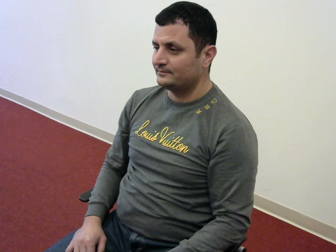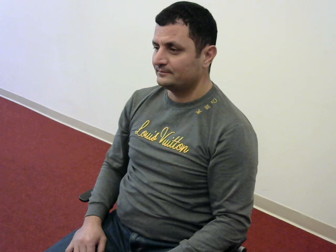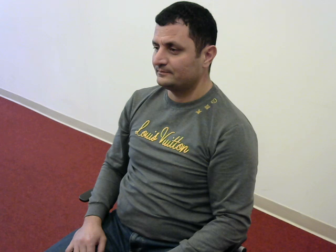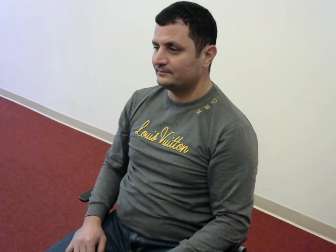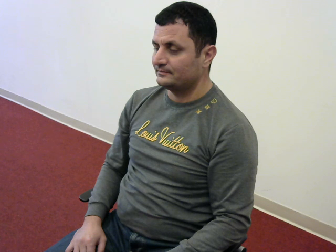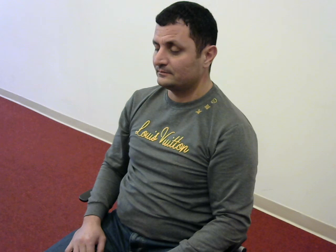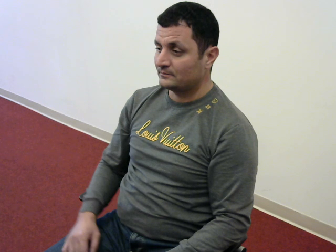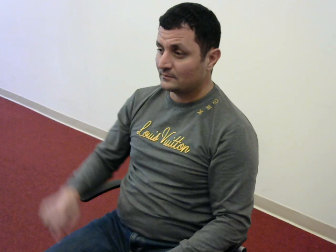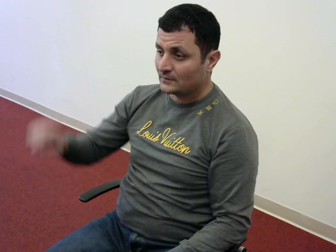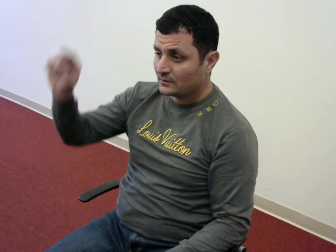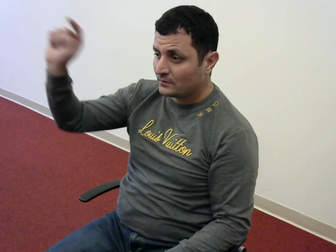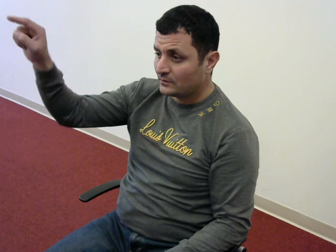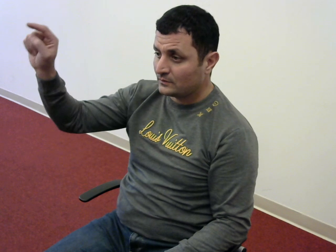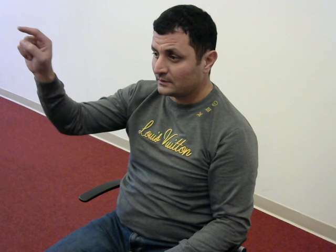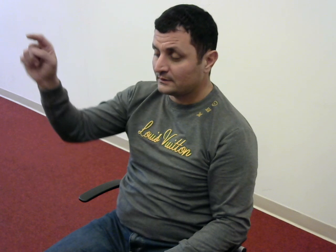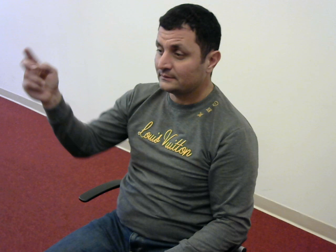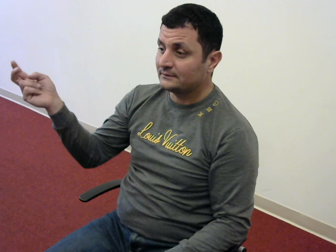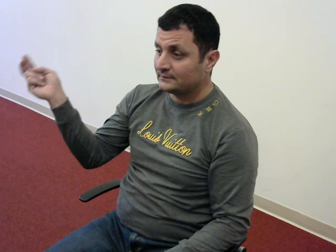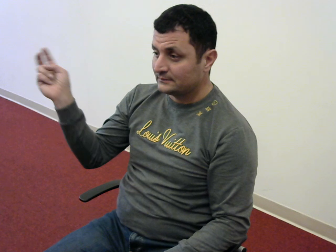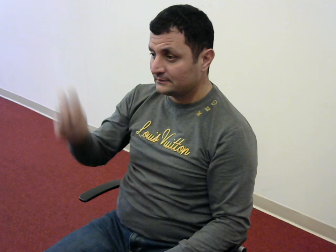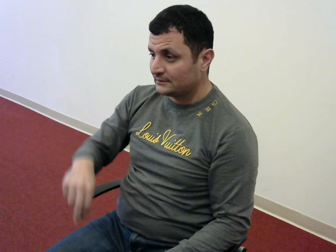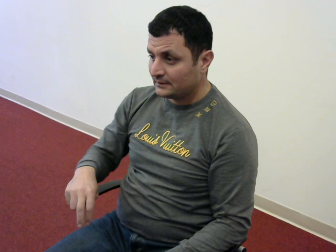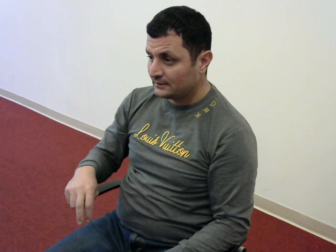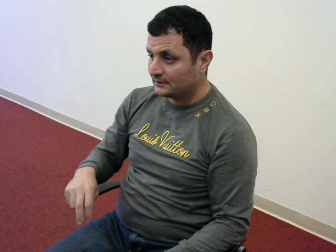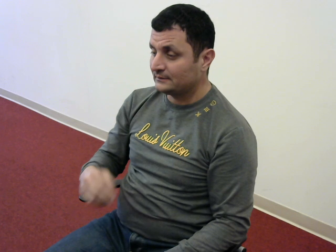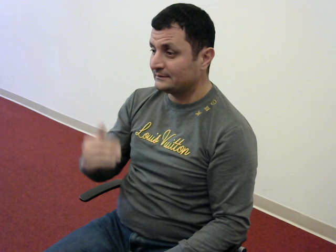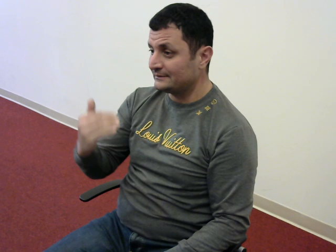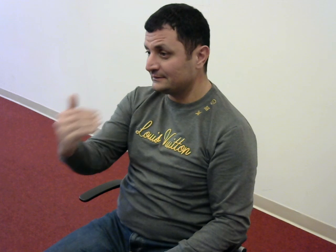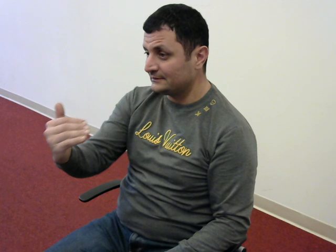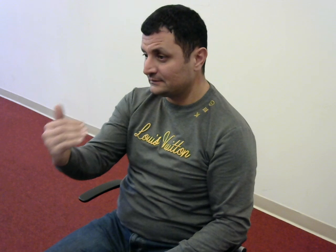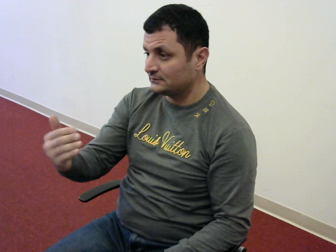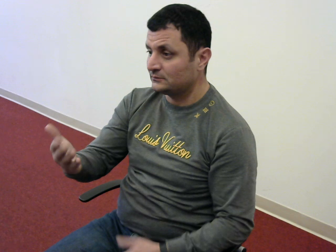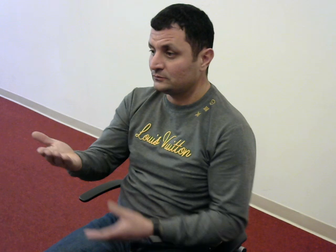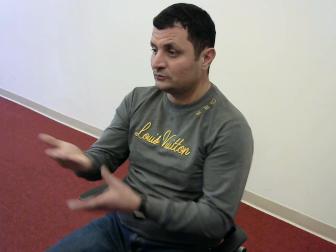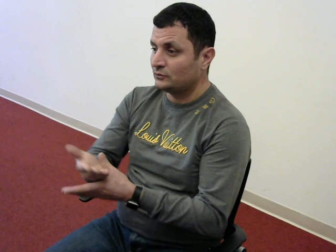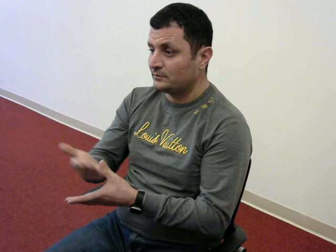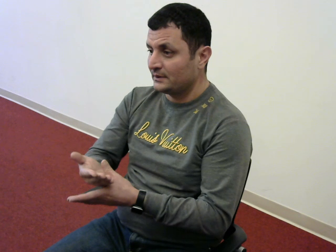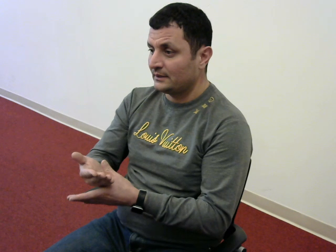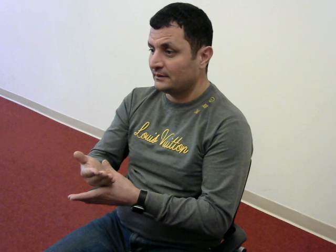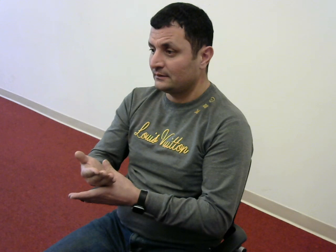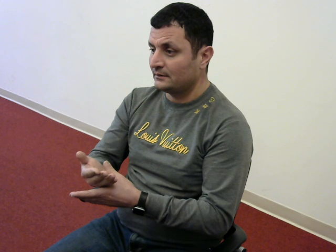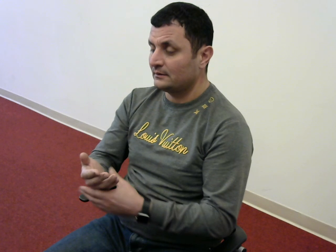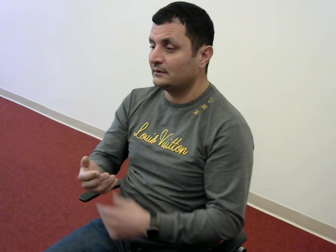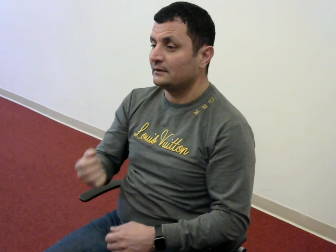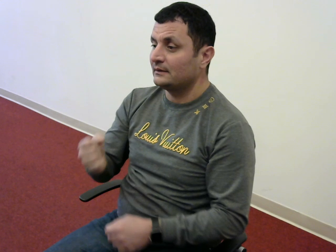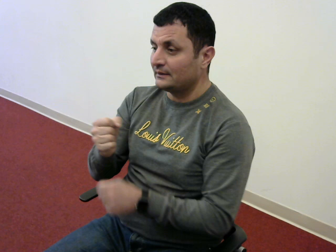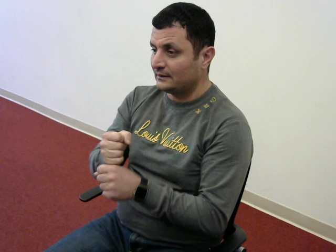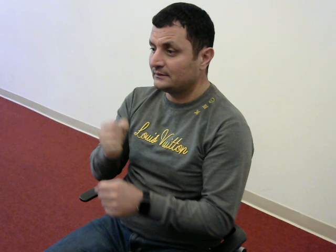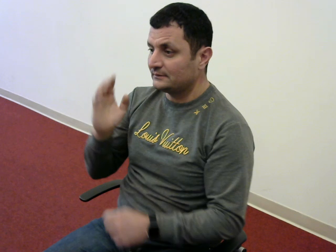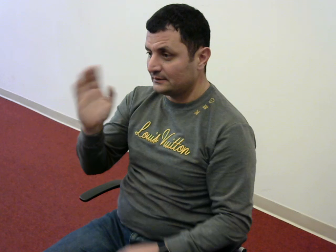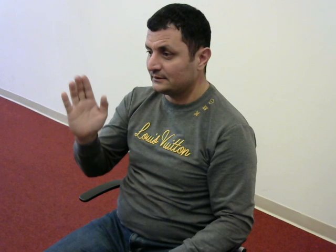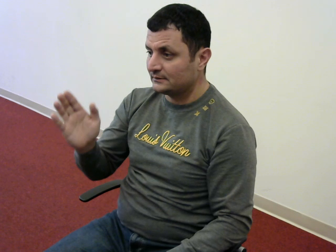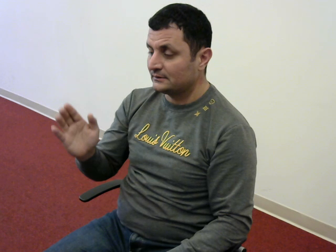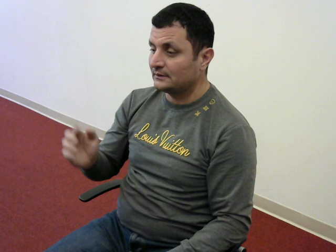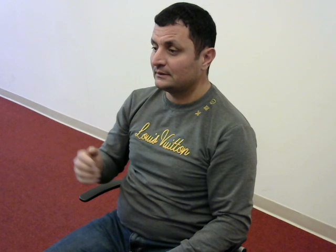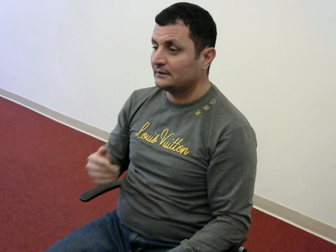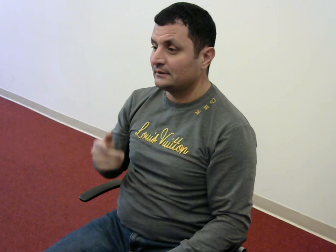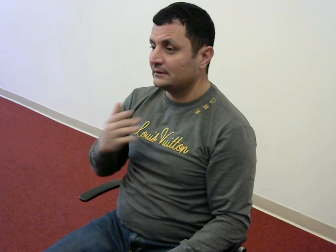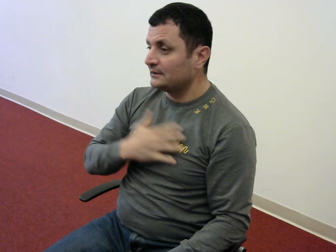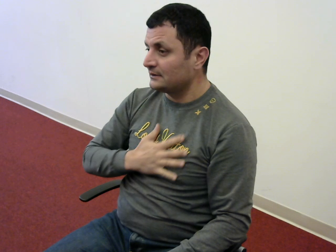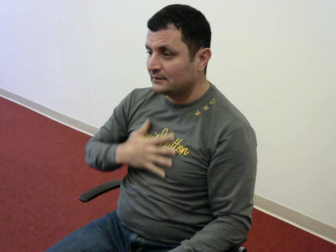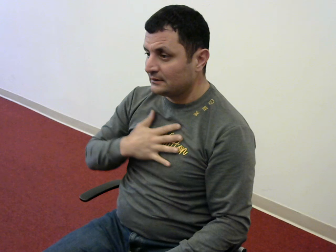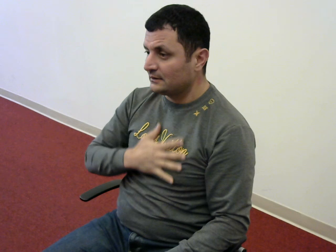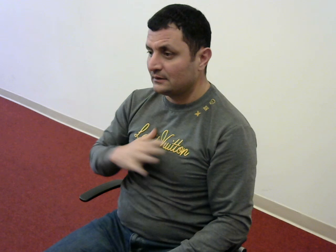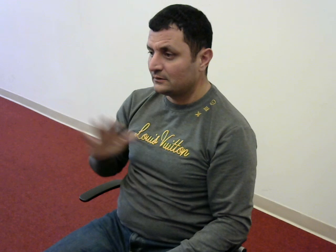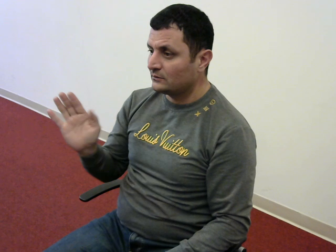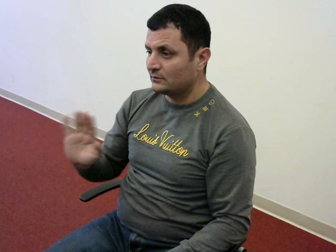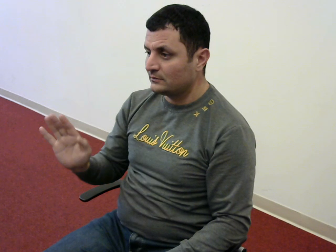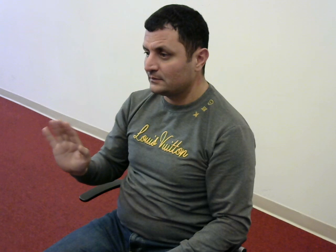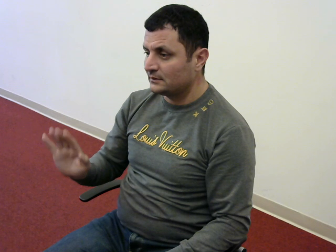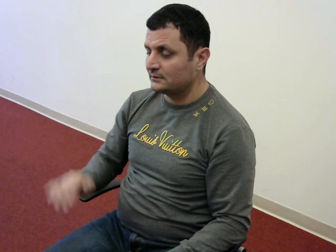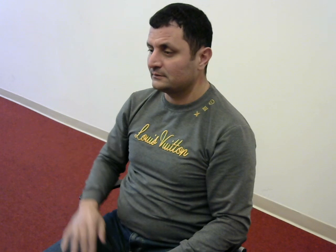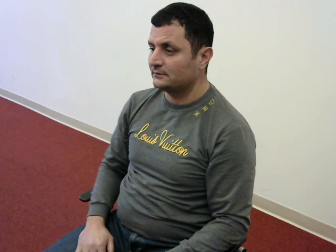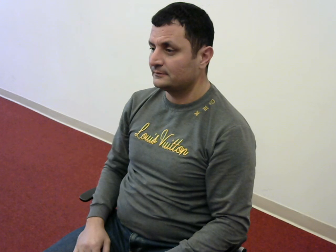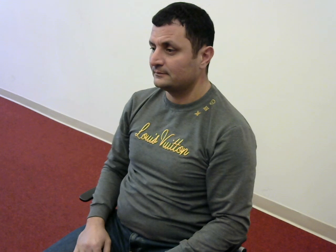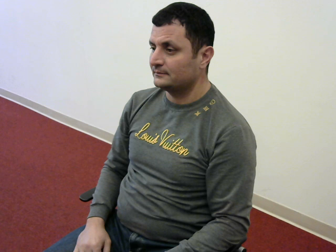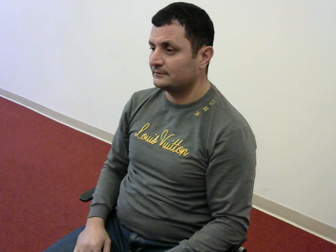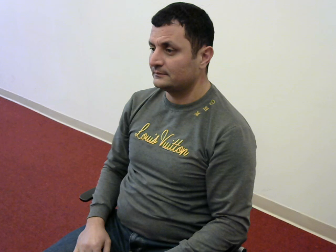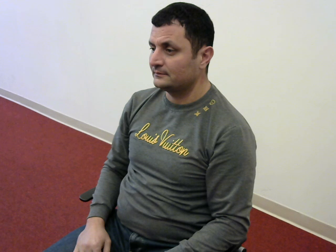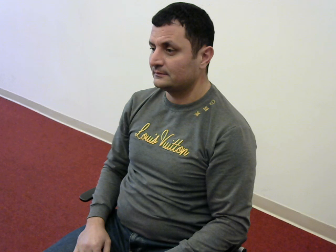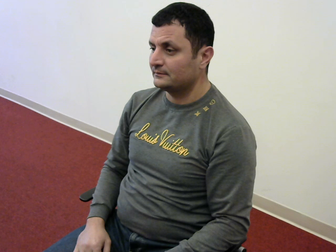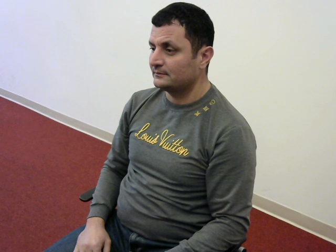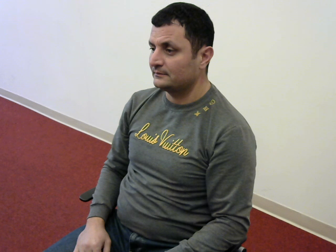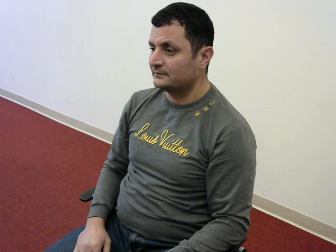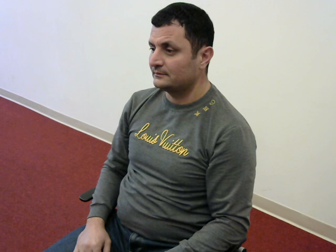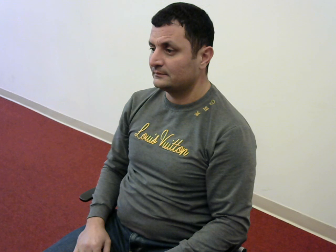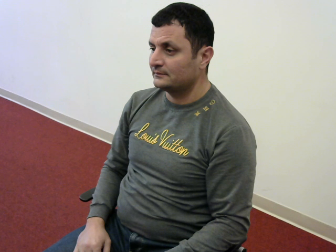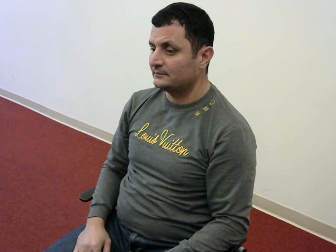O gəlib sizə kömək edəcək, narahat olmayın